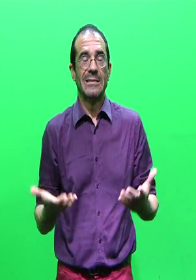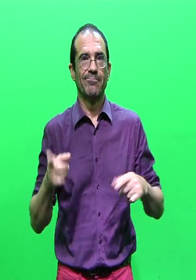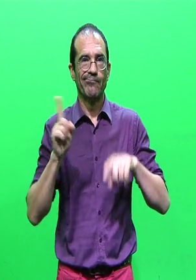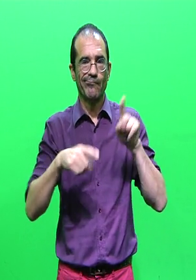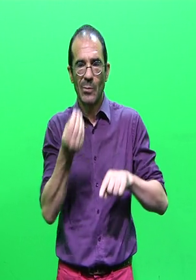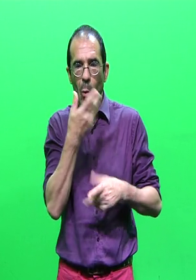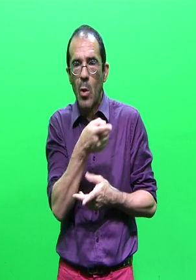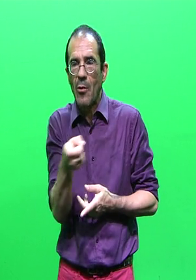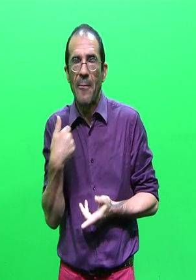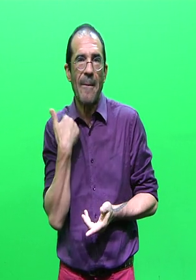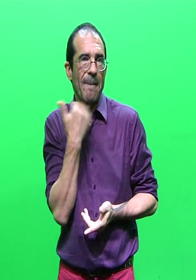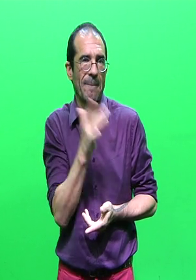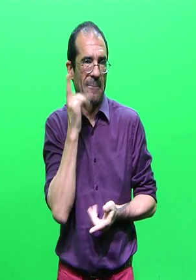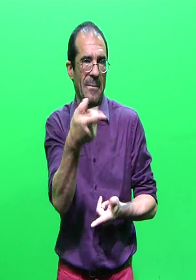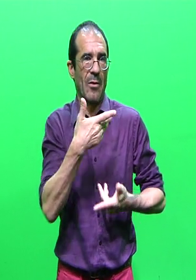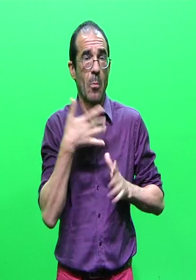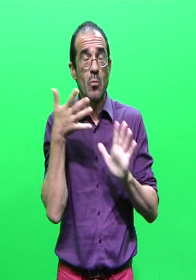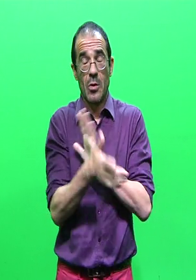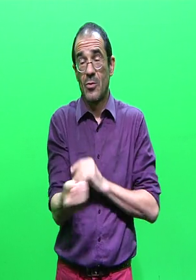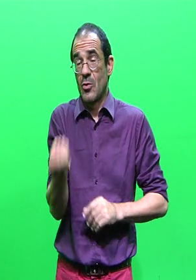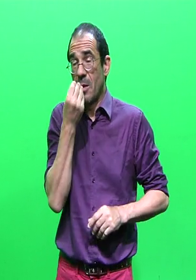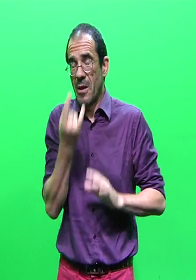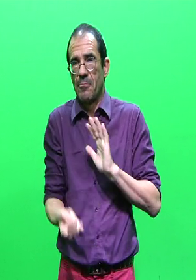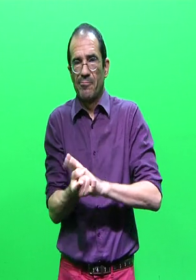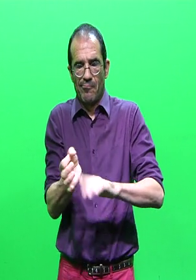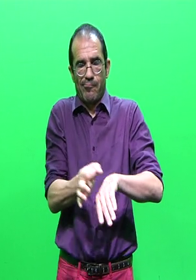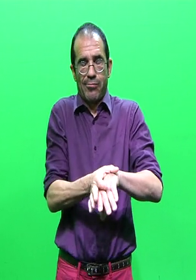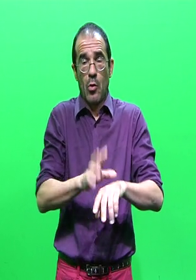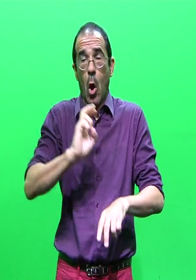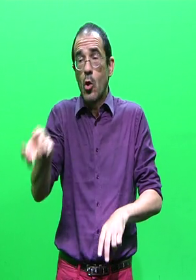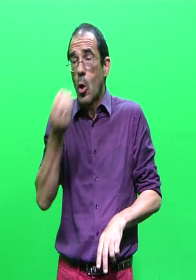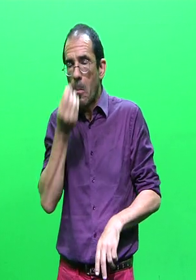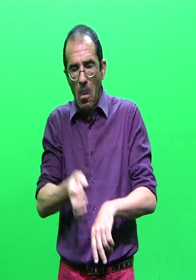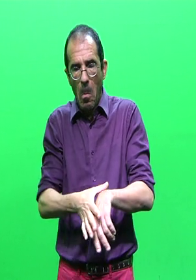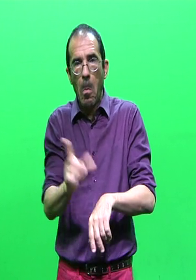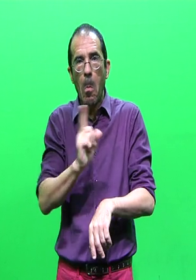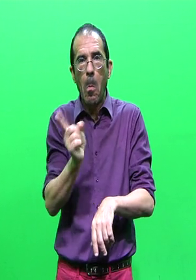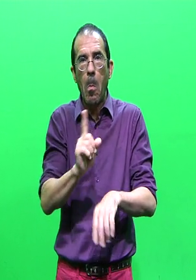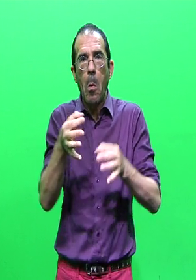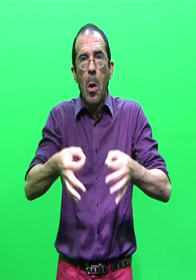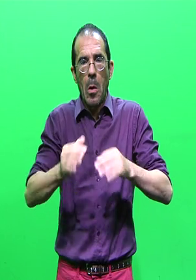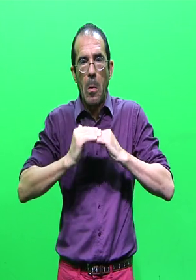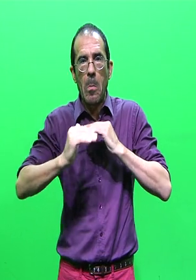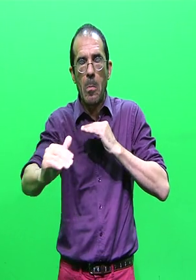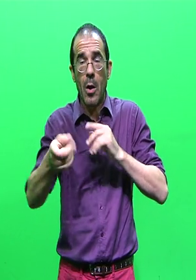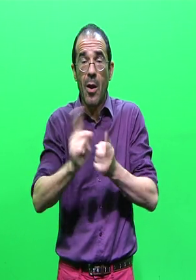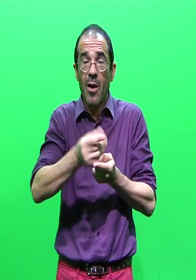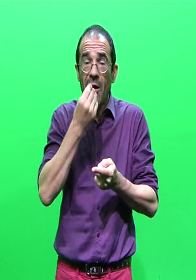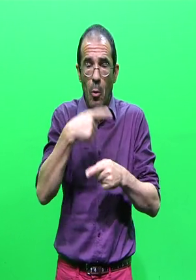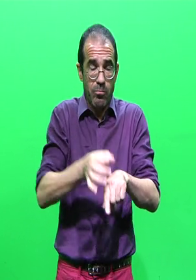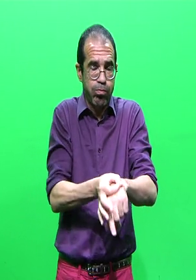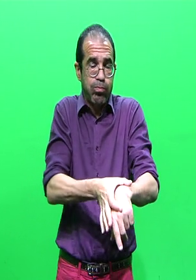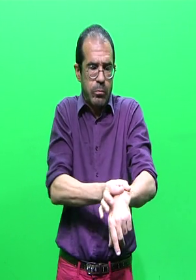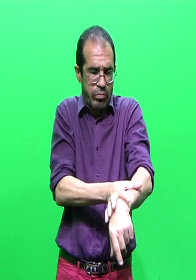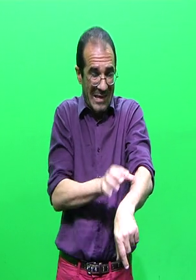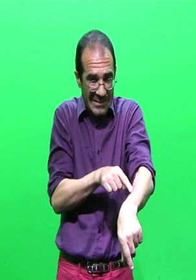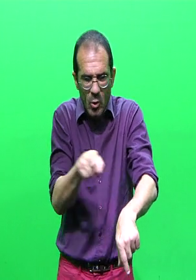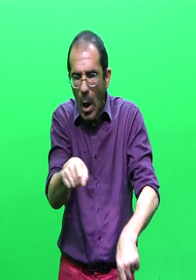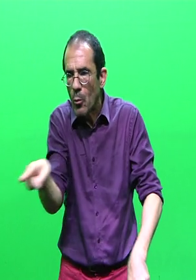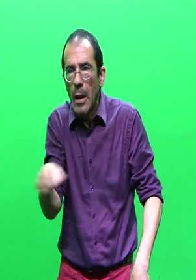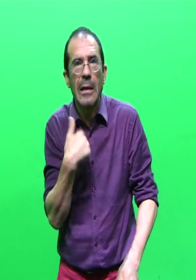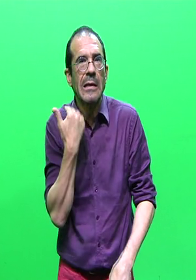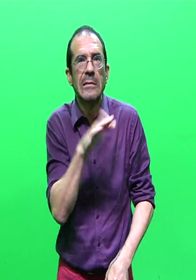Depèn del que menjo. No sé per culpa de quin aliment és, necessito ajuda, perquè quan menjo algun aliment m'apareix una taca, quan menjo una altra cosa, no, estic com sempre, però, en canvi, si menjo un altre aliment m'apareixen taques que augmenten de mida. Però no sé quin aliment em provoca això.